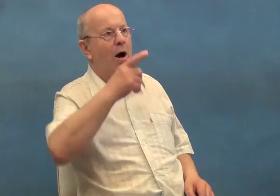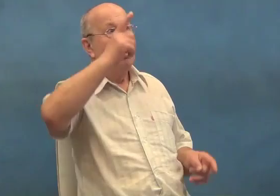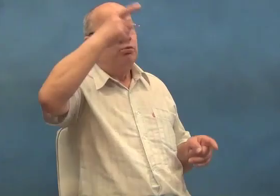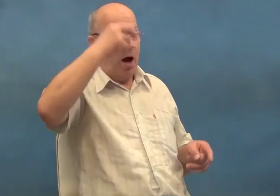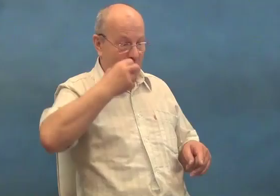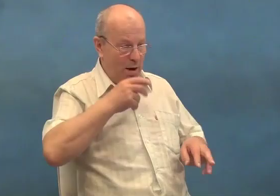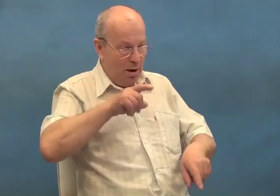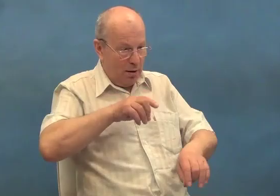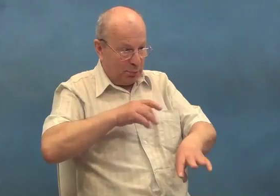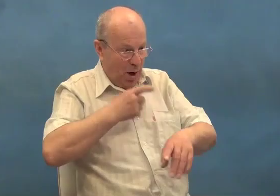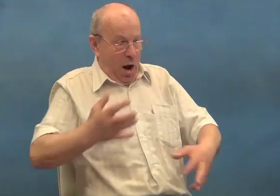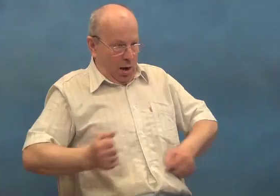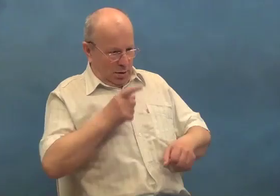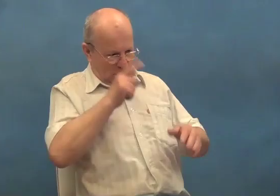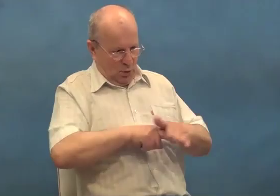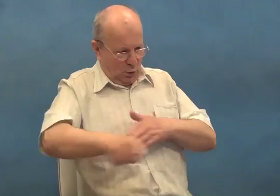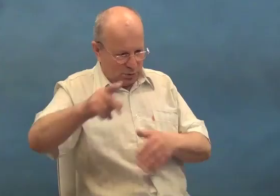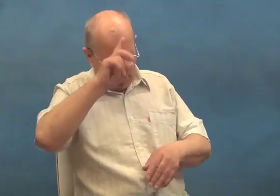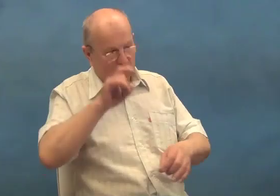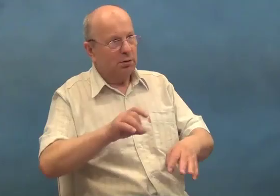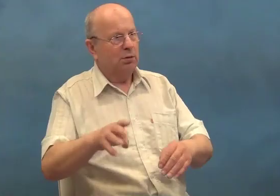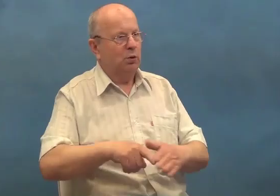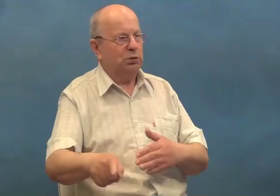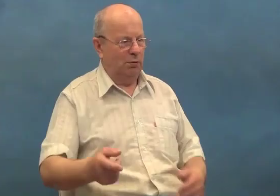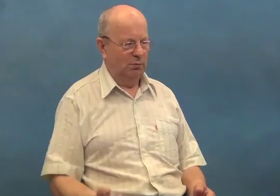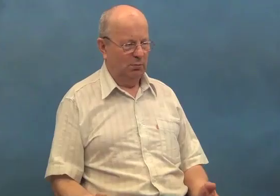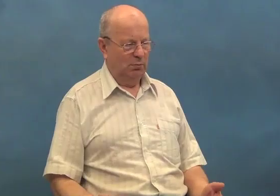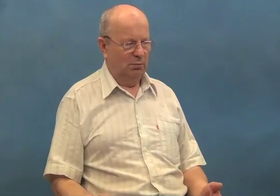Jeśli wiatrak się kręci, to może niespodziewanie porazić prądem. Ludzie muszą uciekać.